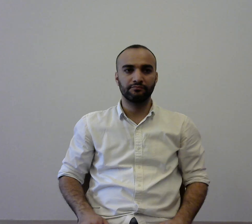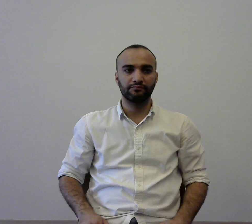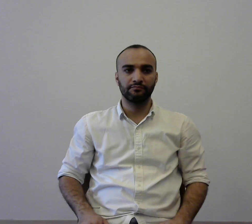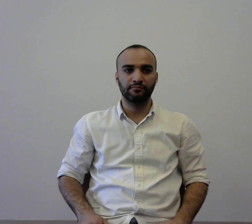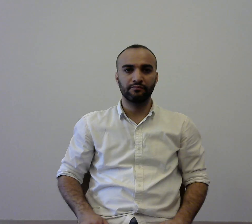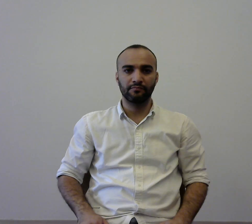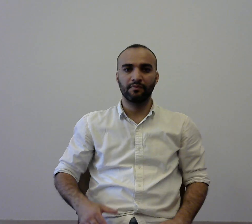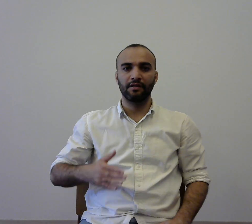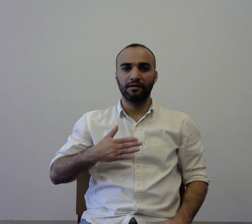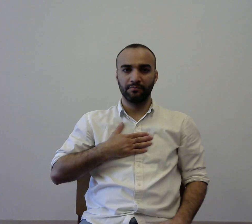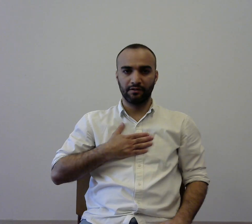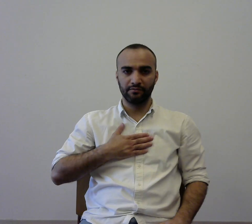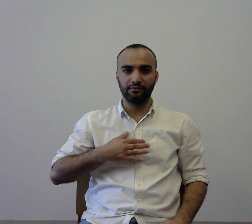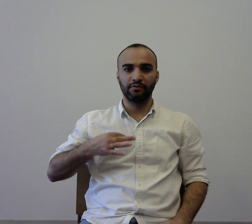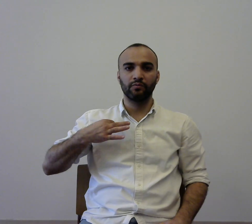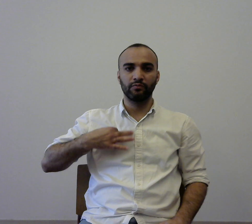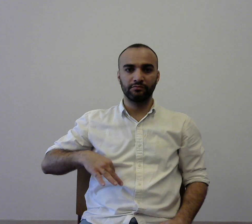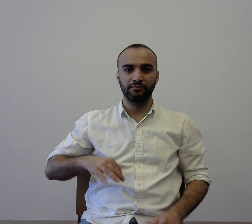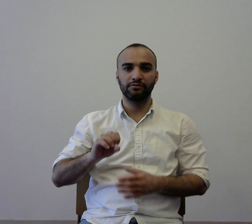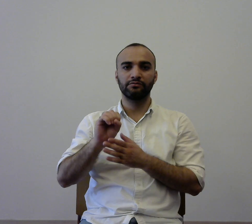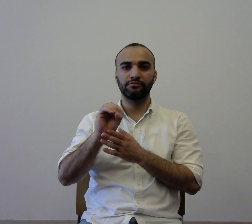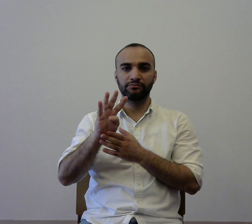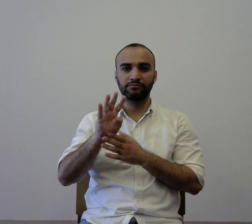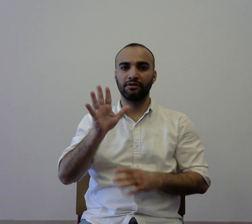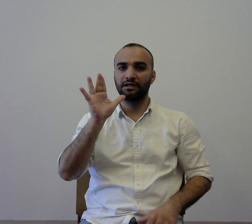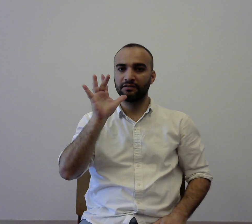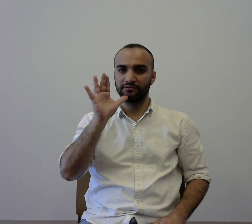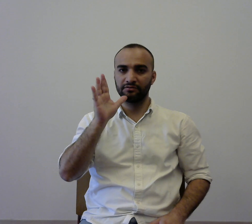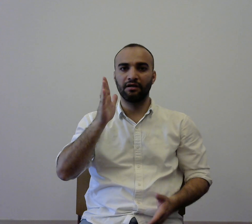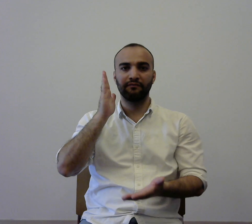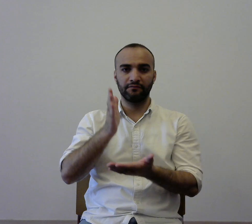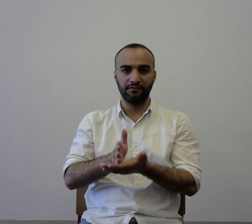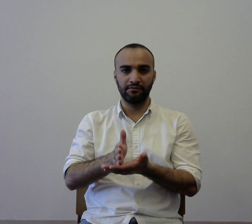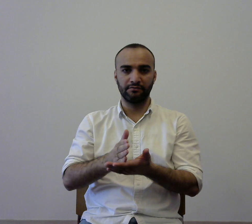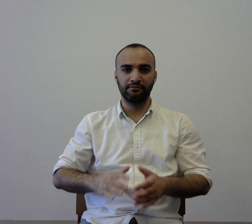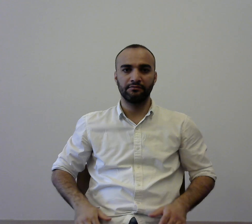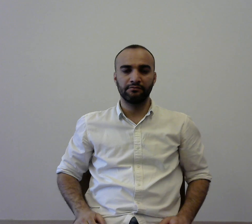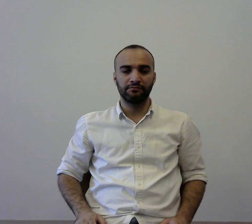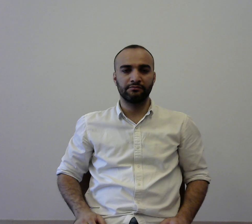Mənim oğlumun 14 yaşı var